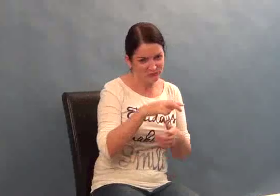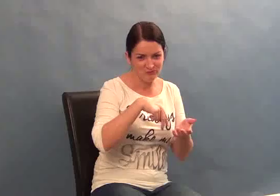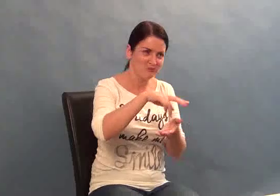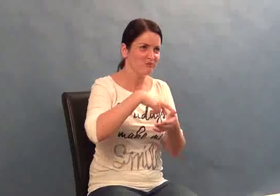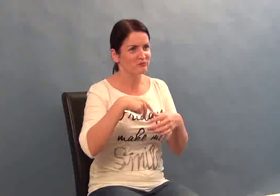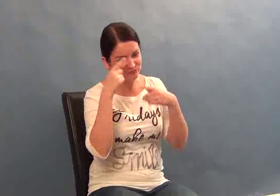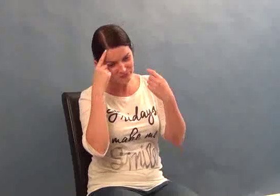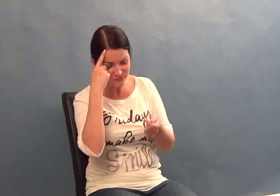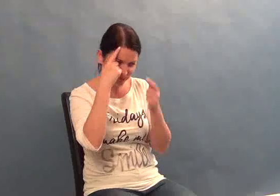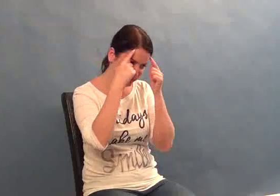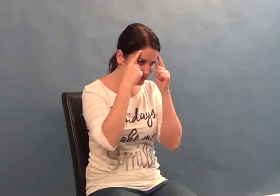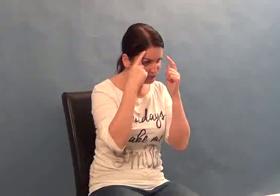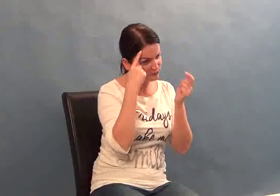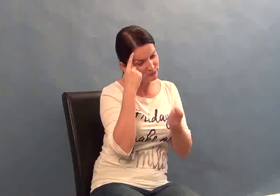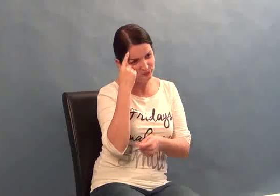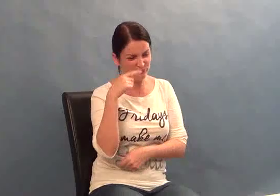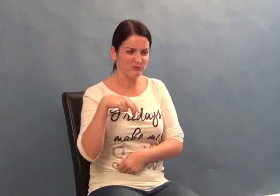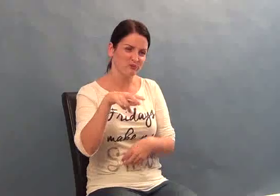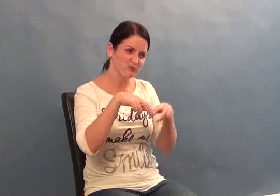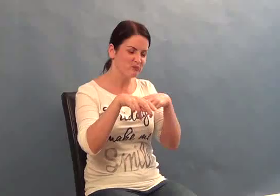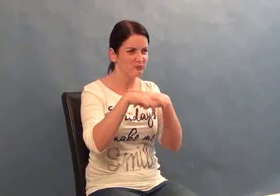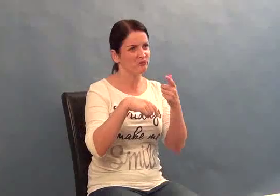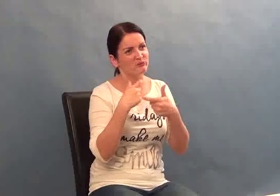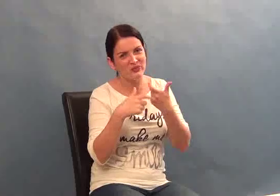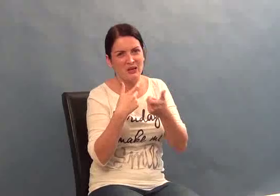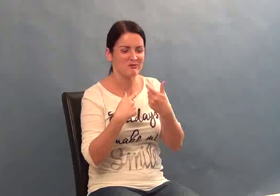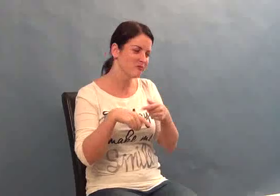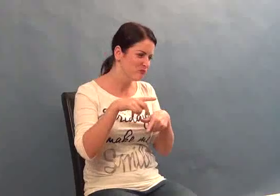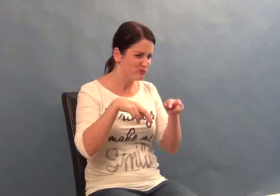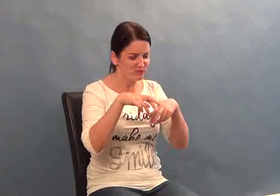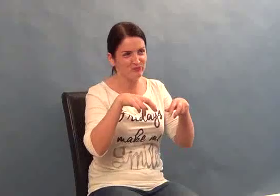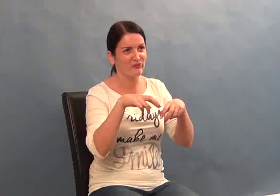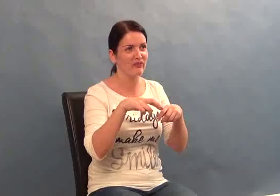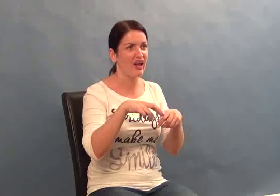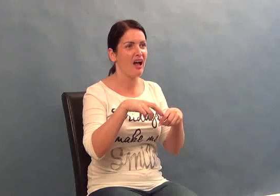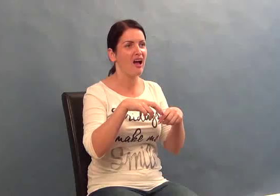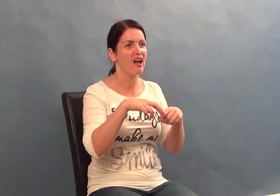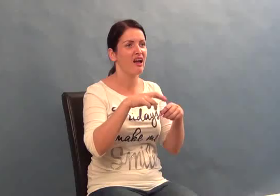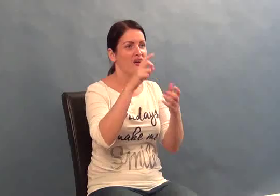Kot chodził i myślał, co robić.